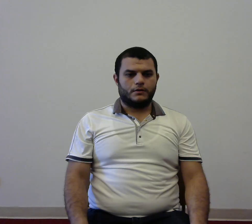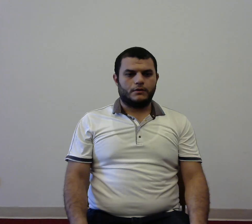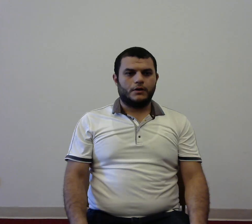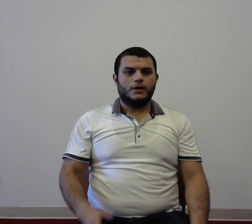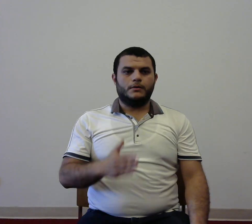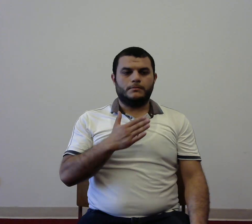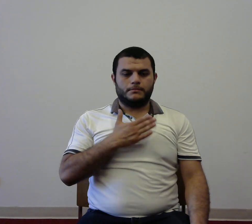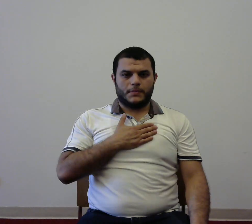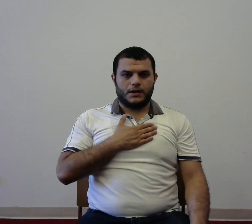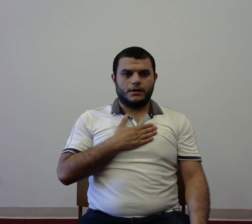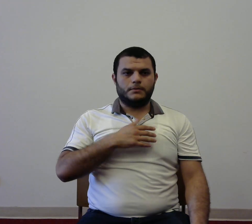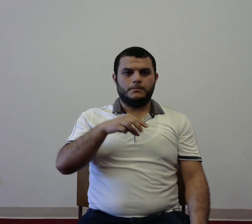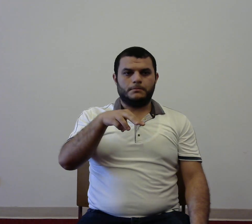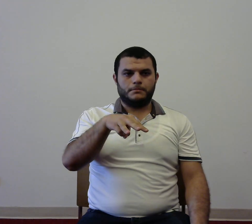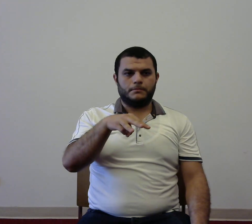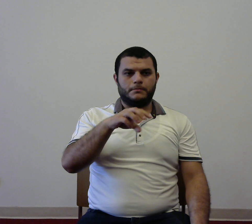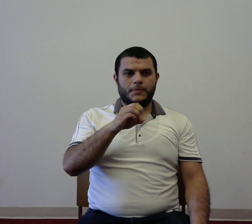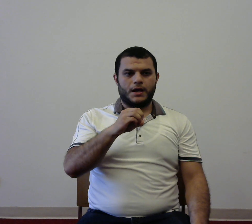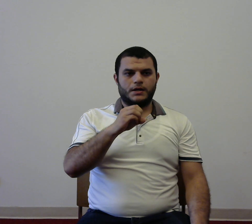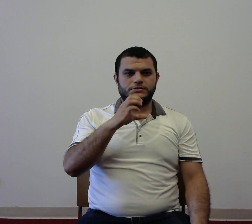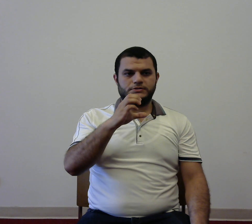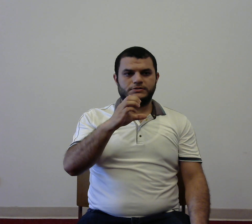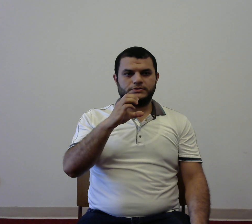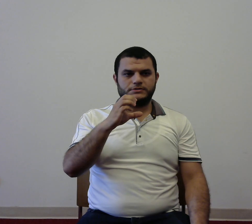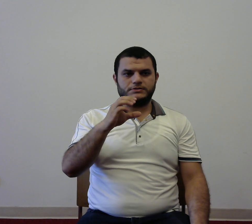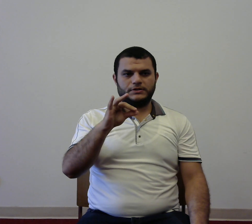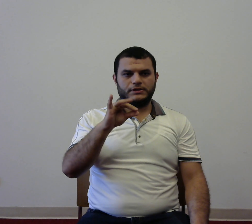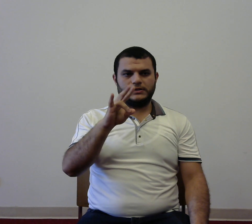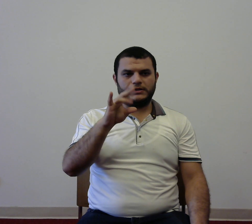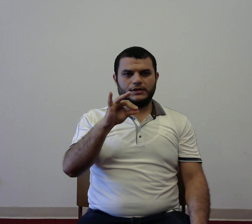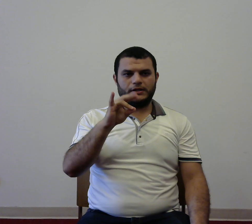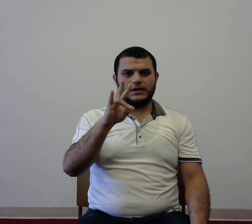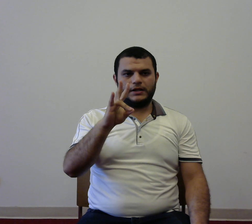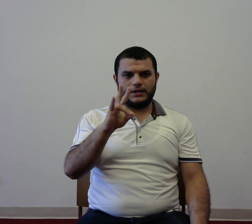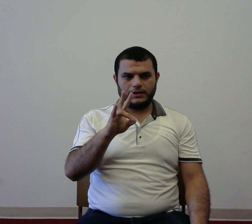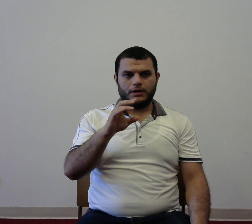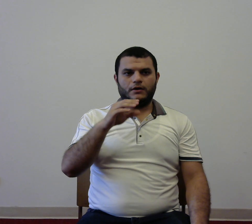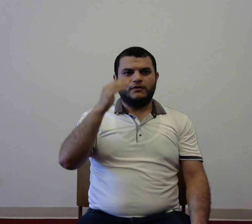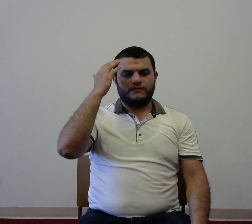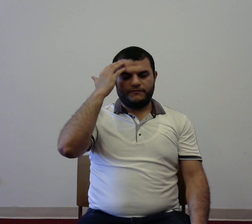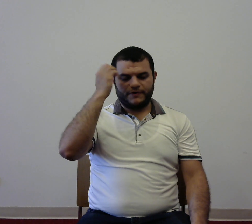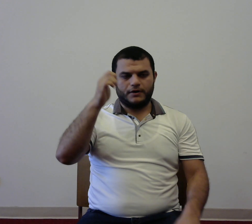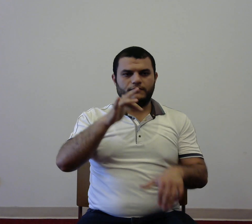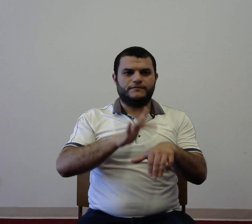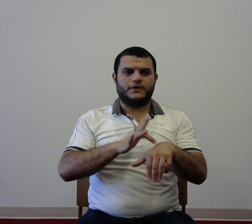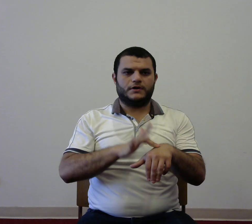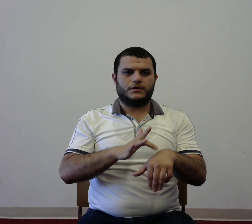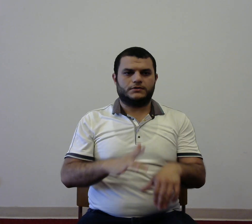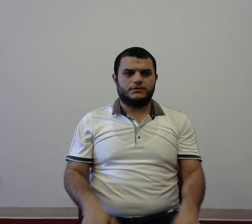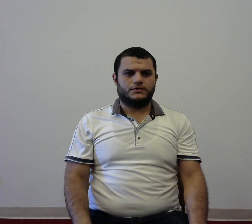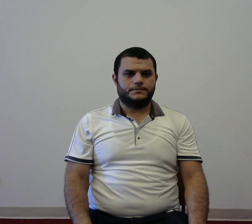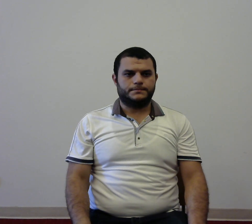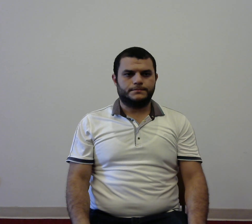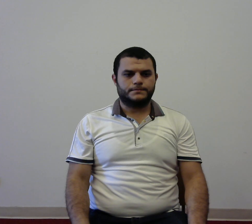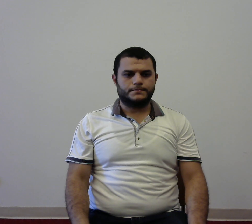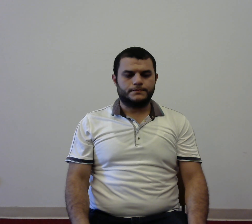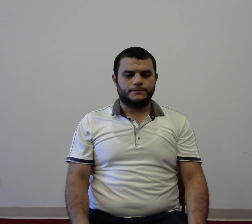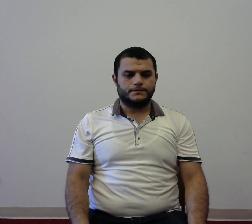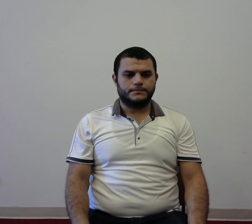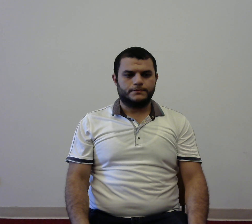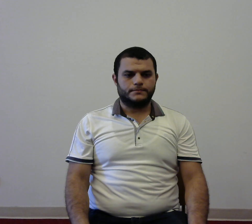Mən Messinin fanatıyam